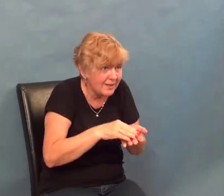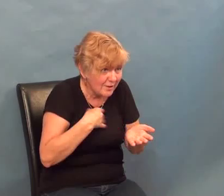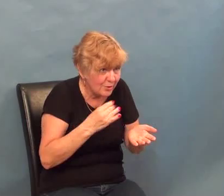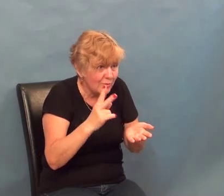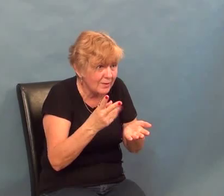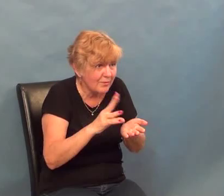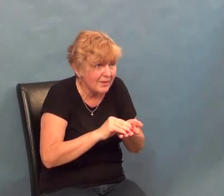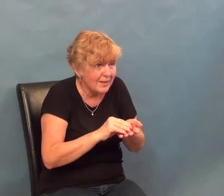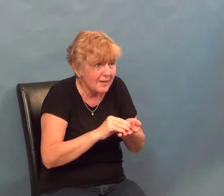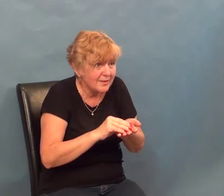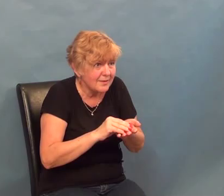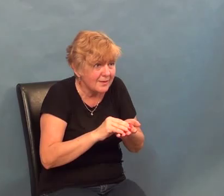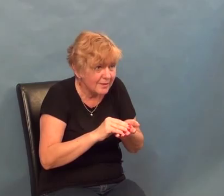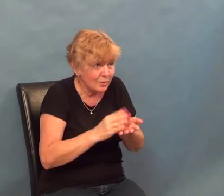Mam drugi raz powtarzać?